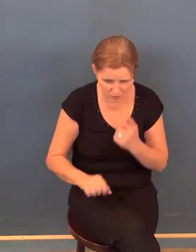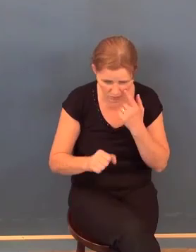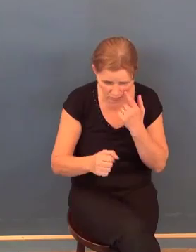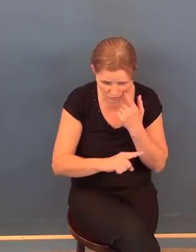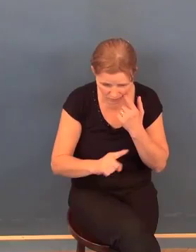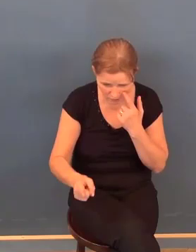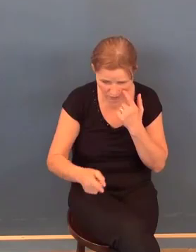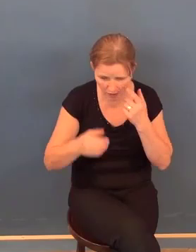Na motorze nie wolno.